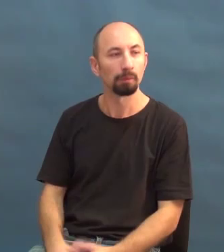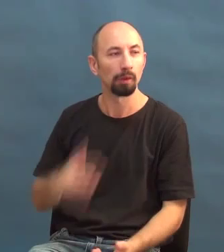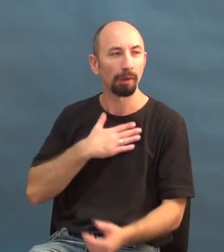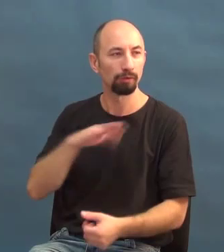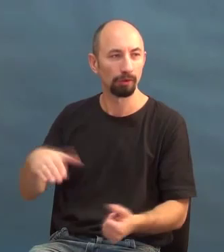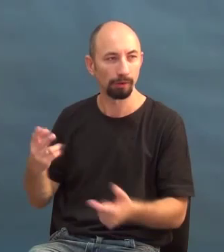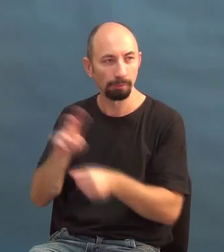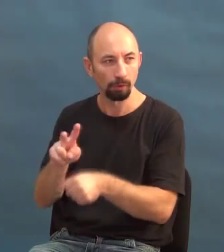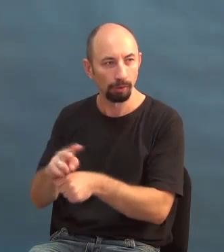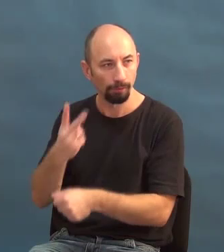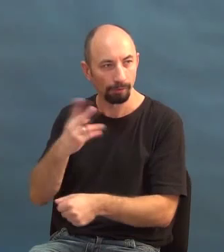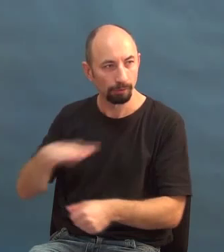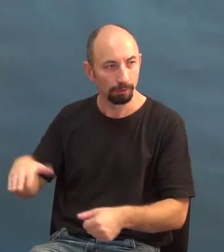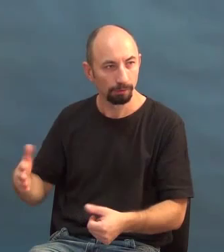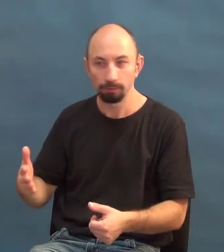Mam dzieci, pilnuję dwójki dzieci.